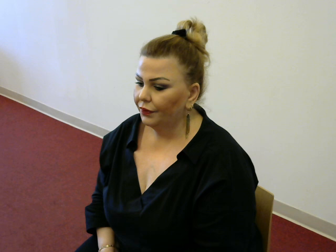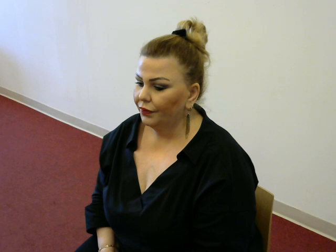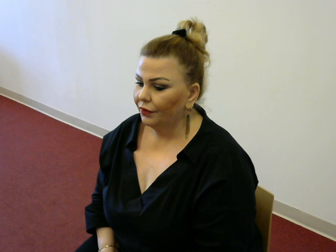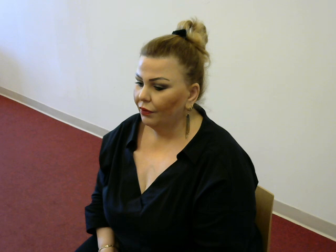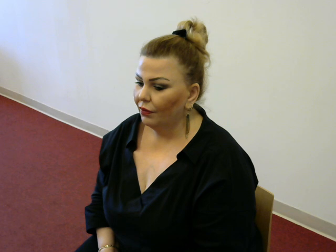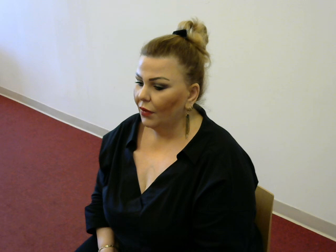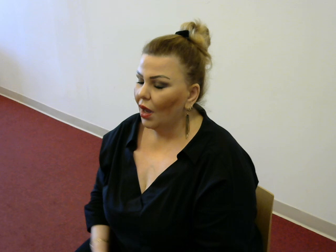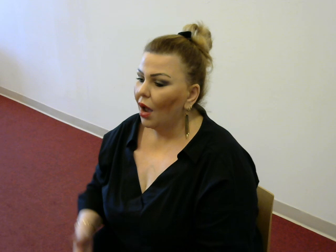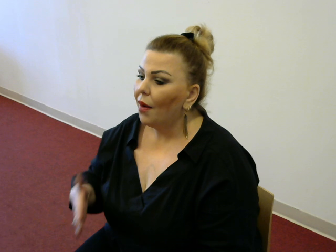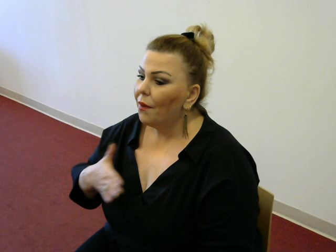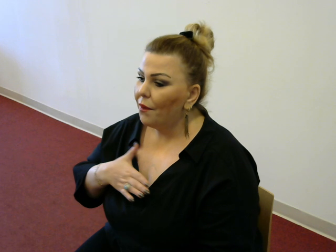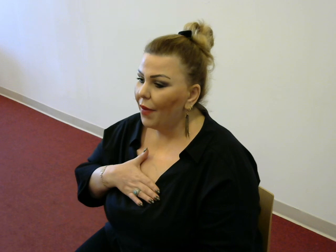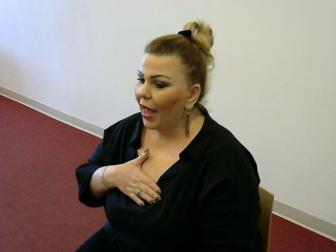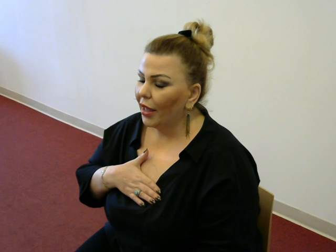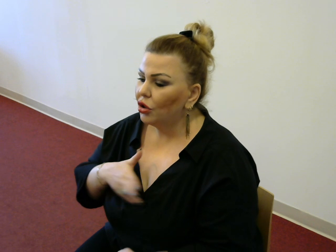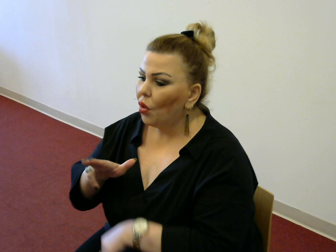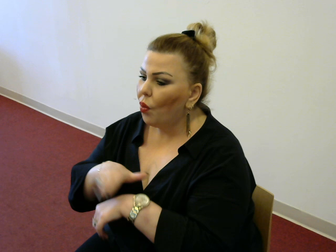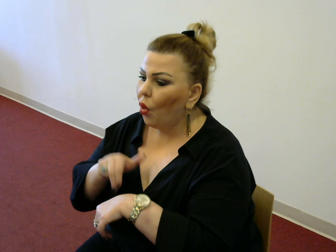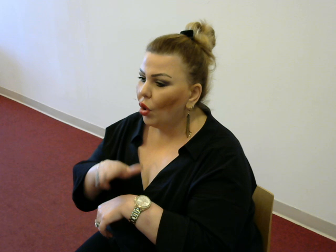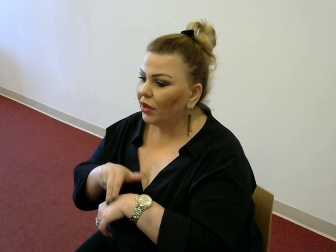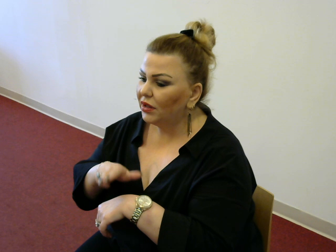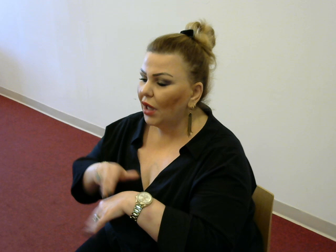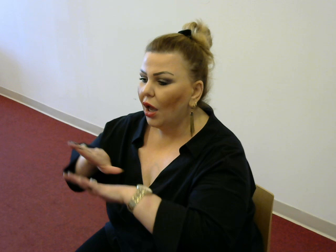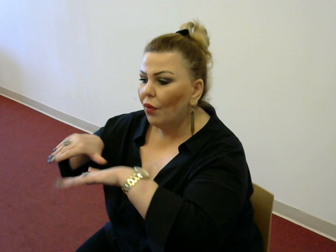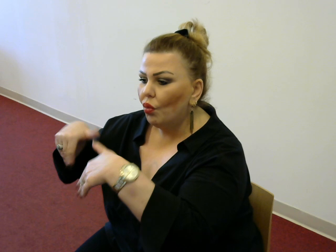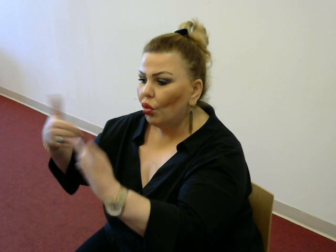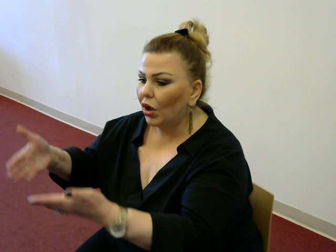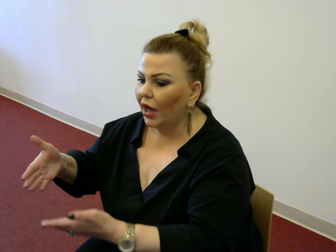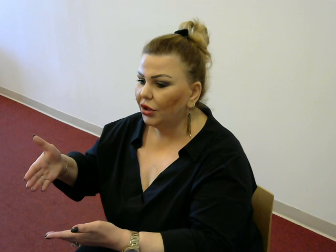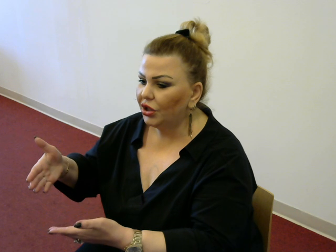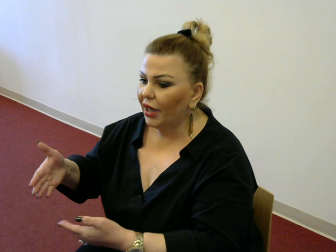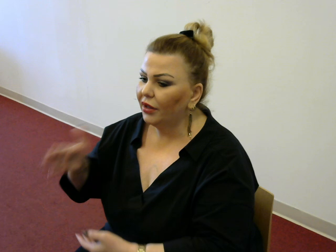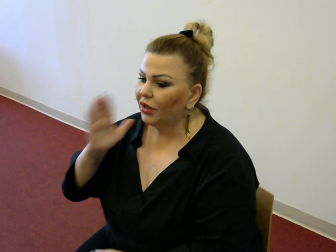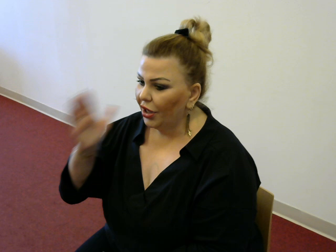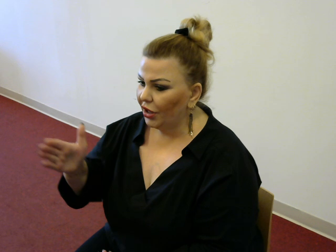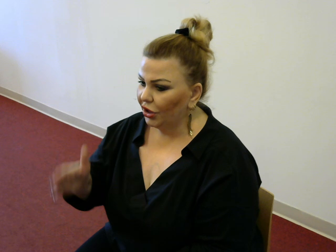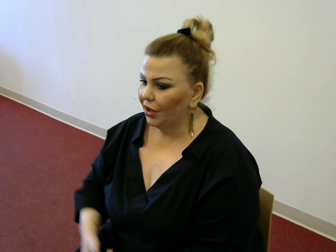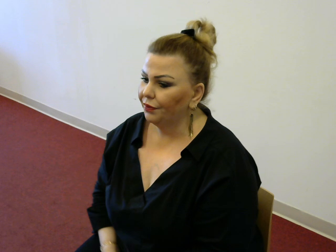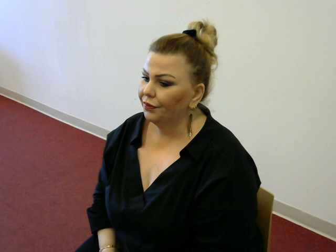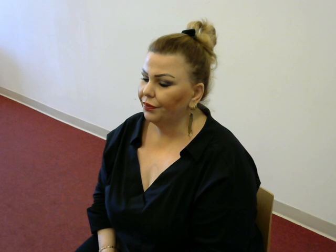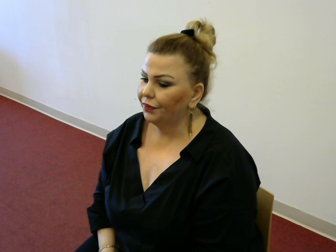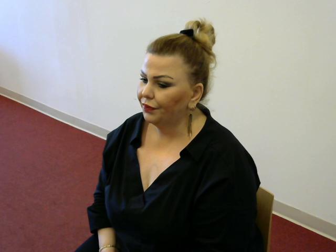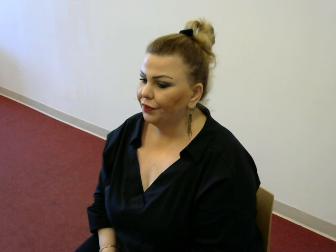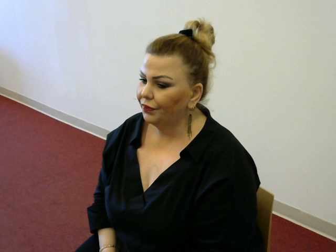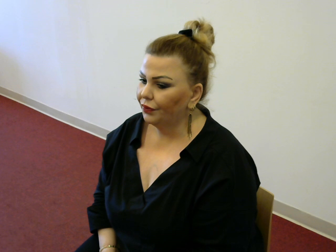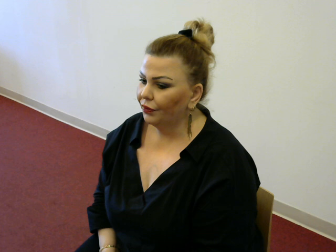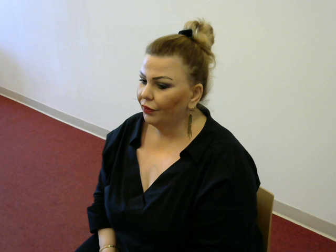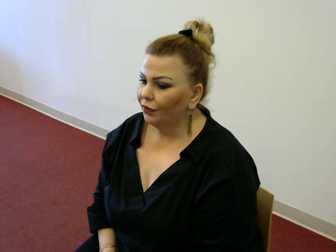Mən polisə müraciət edəcəyəm